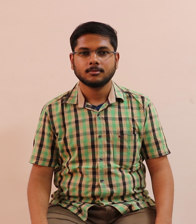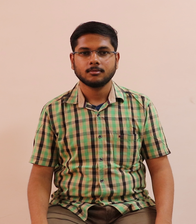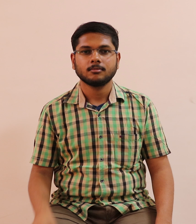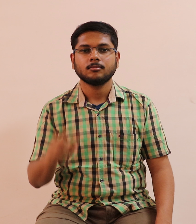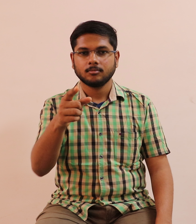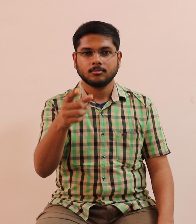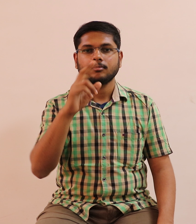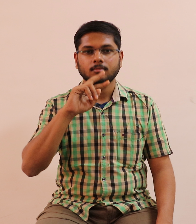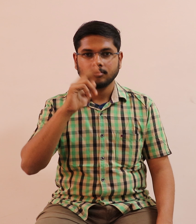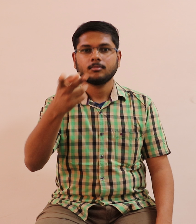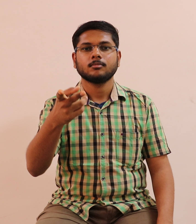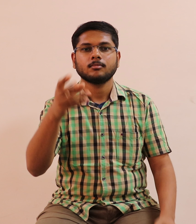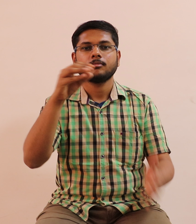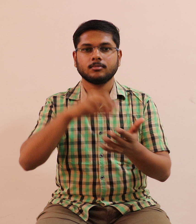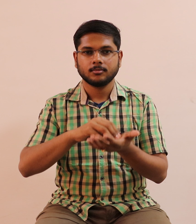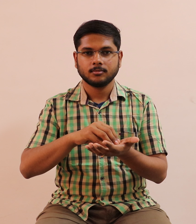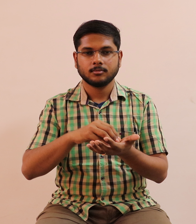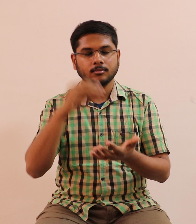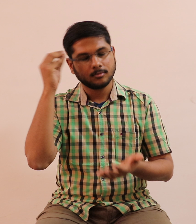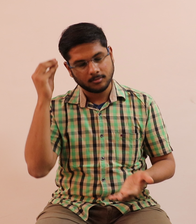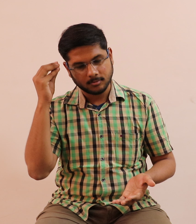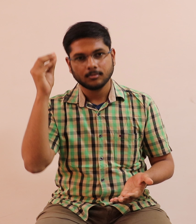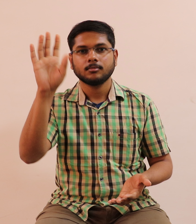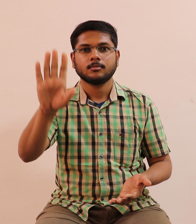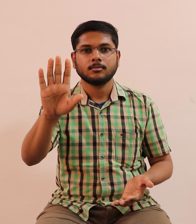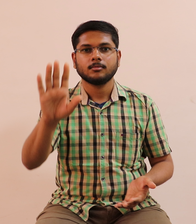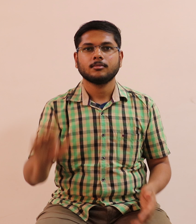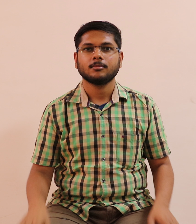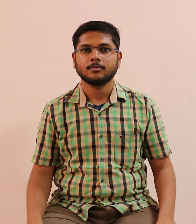try to understand